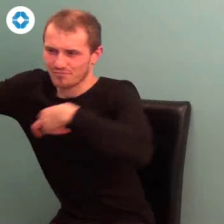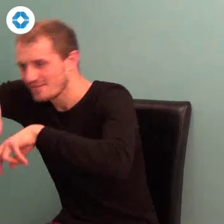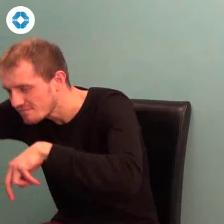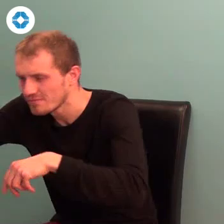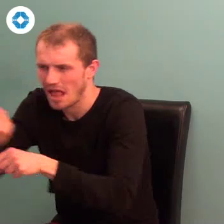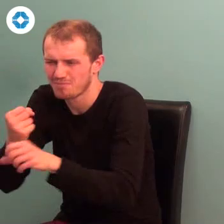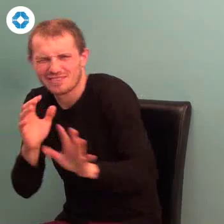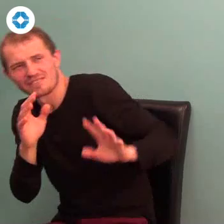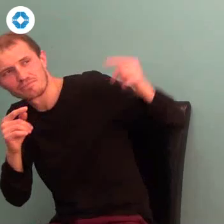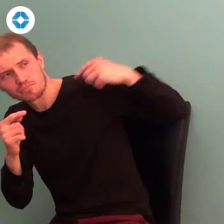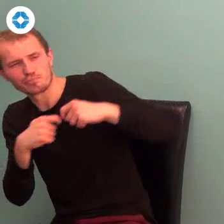Wchodzi na kamień, kryje się przed nimi.